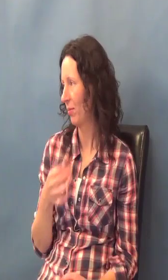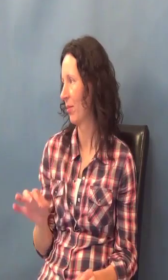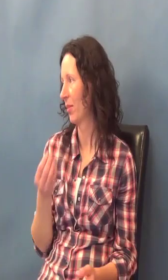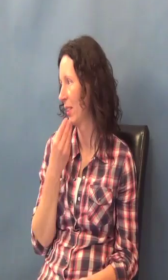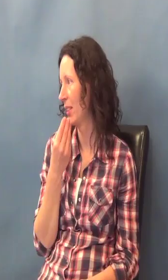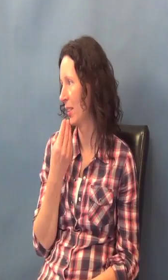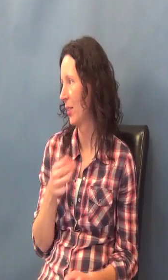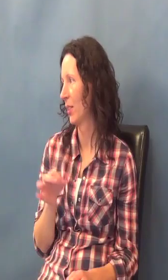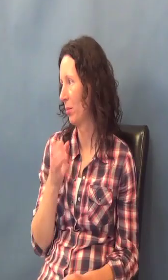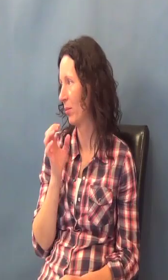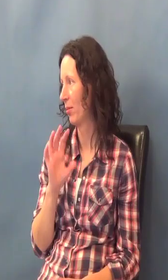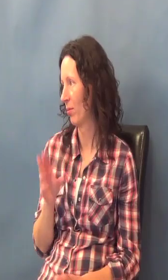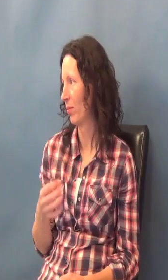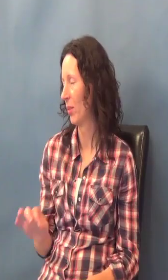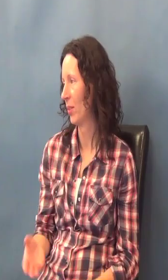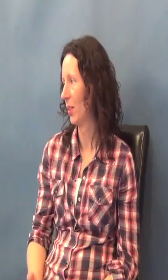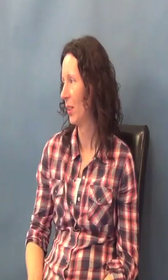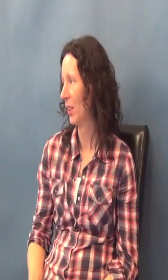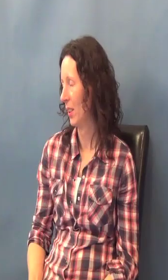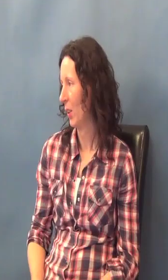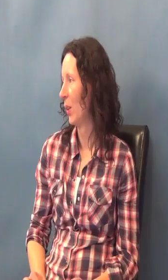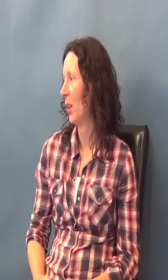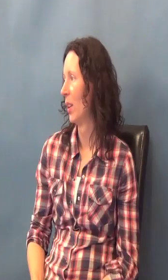Wolno jeść, wolno jeść, wolno pić. Wszystko wolno.